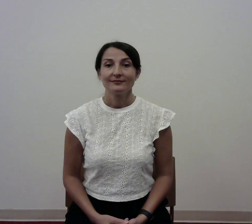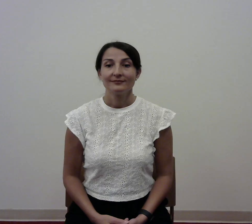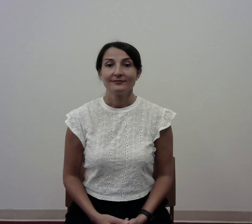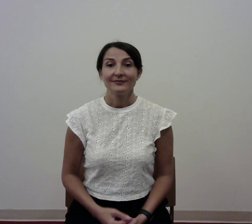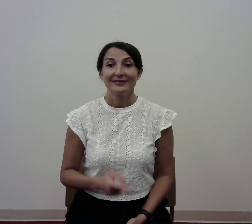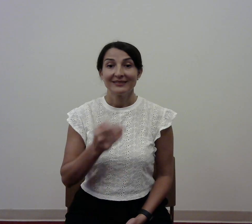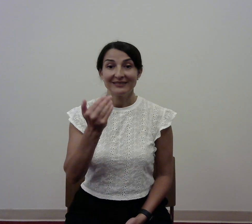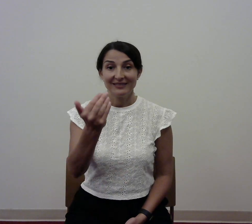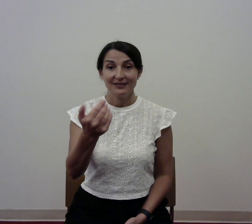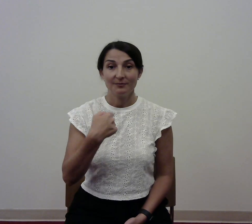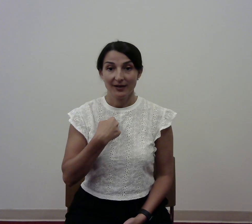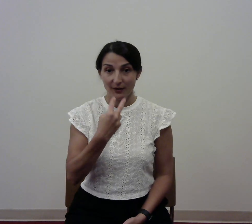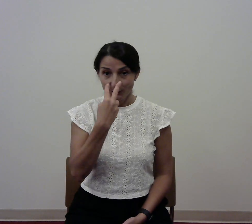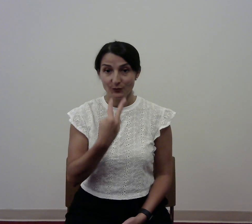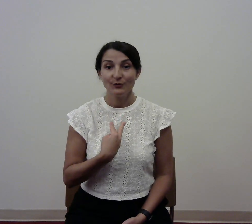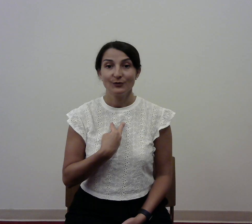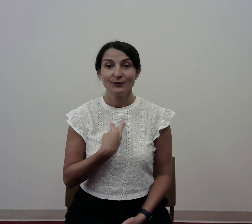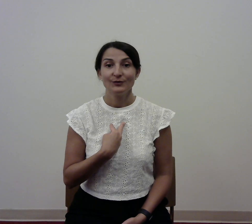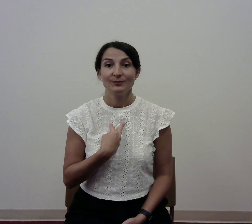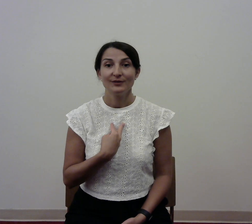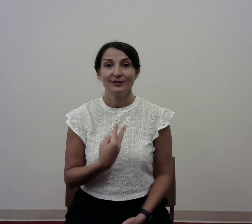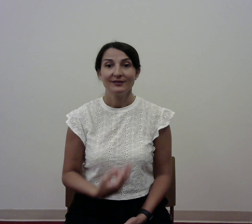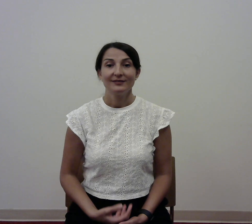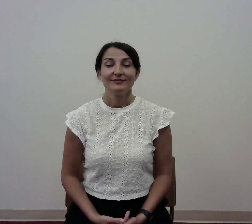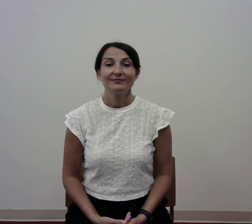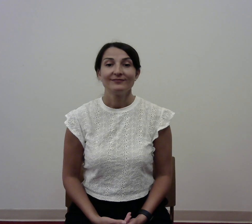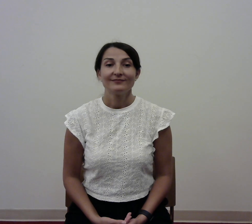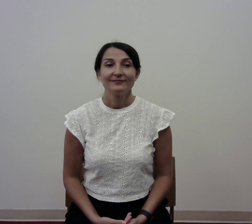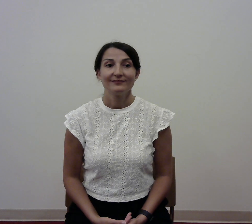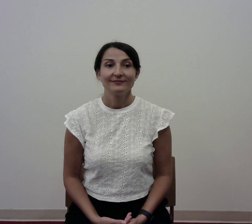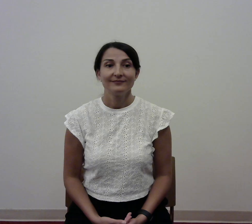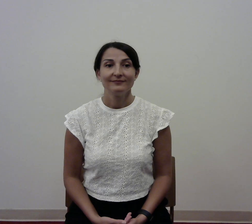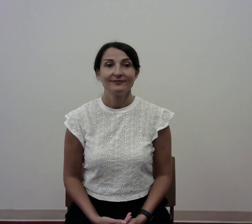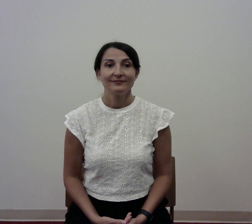Siz məni görürsünüzmü?